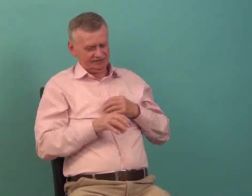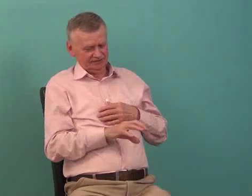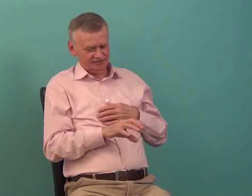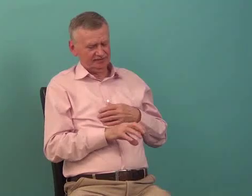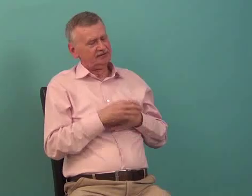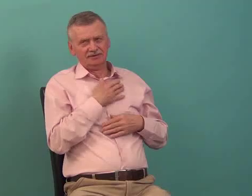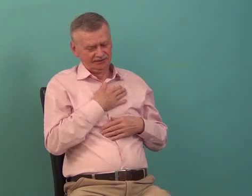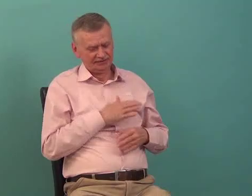Podobają mu się.